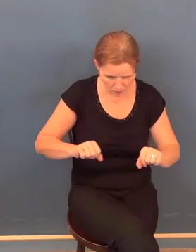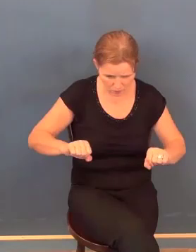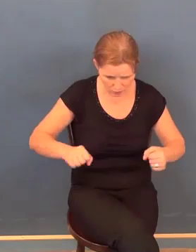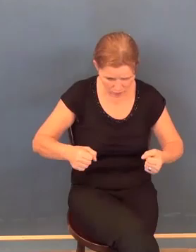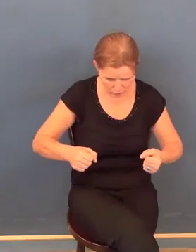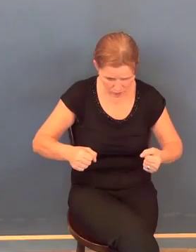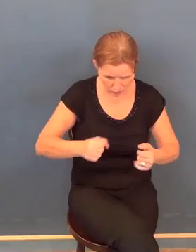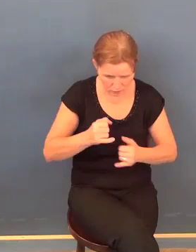Motor.